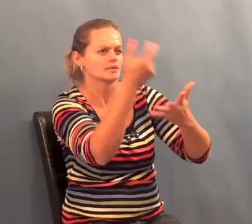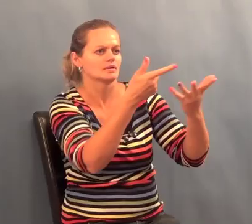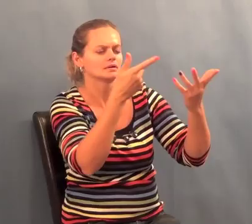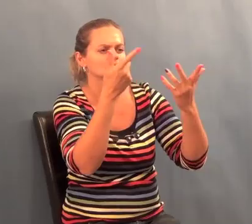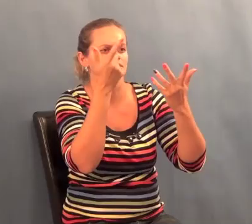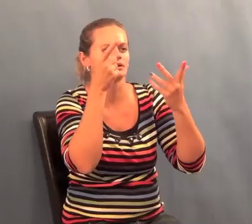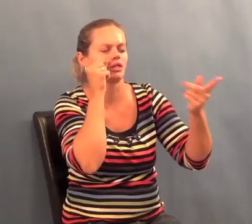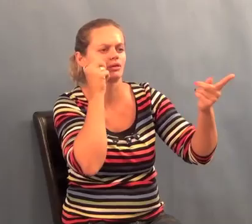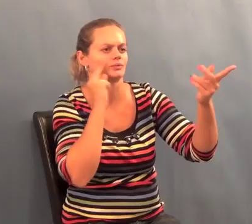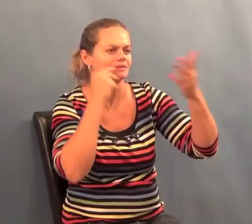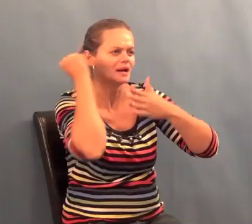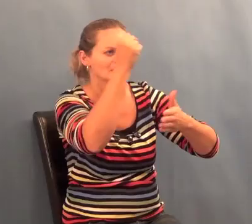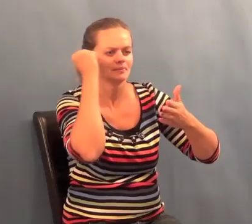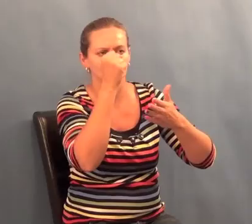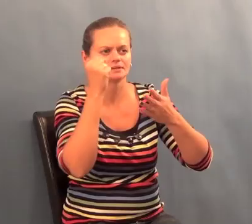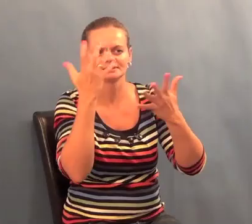Tam spał głuchy, nadal uderzali w drzwi.